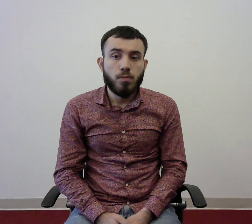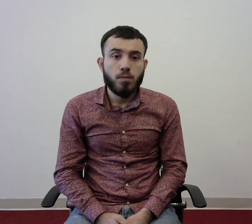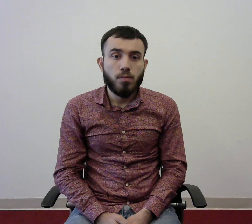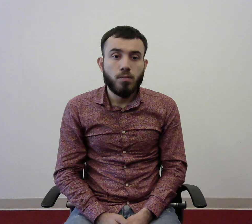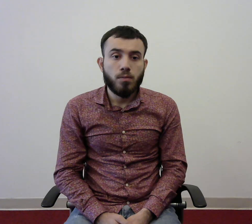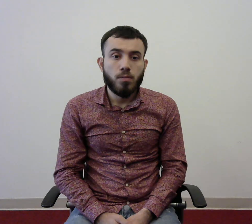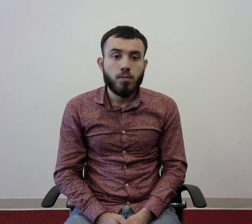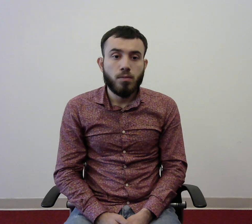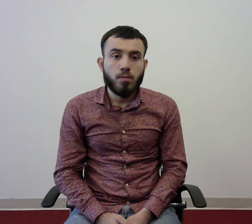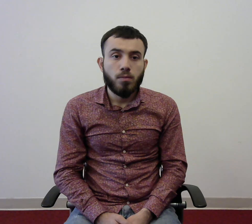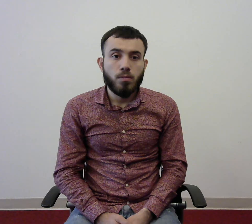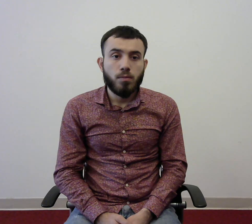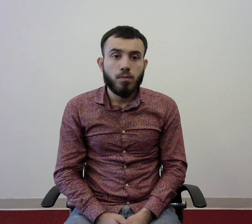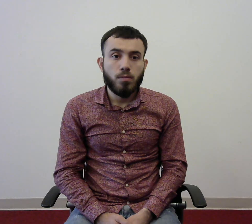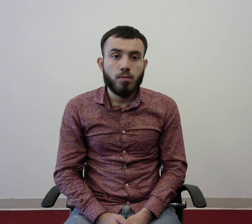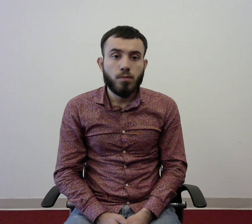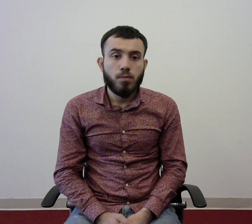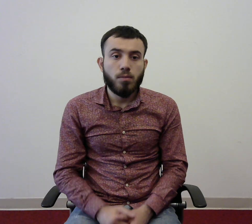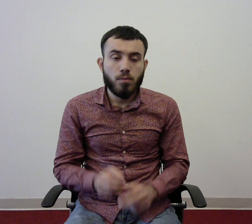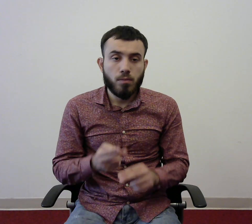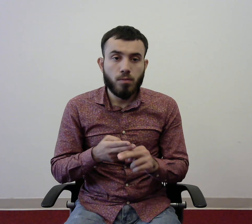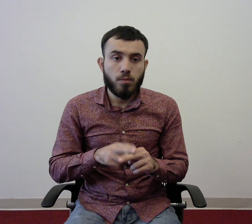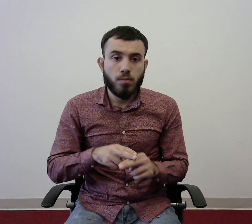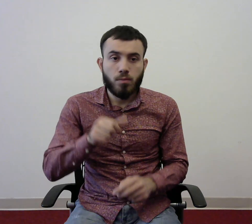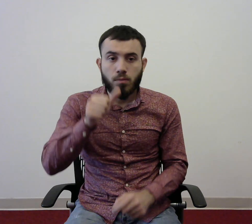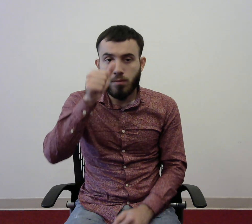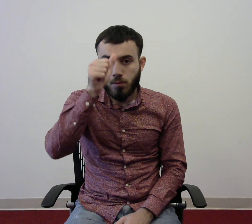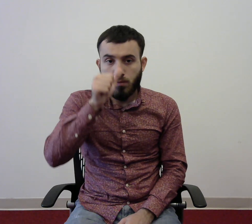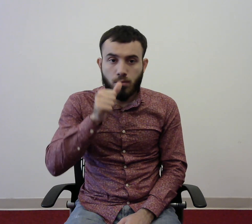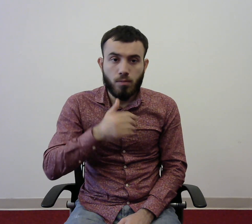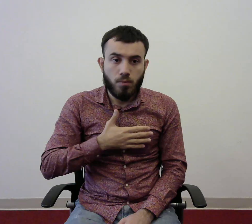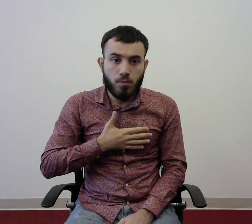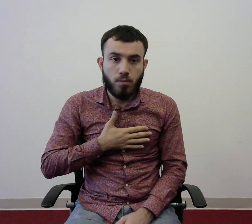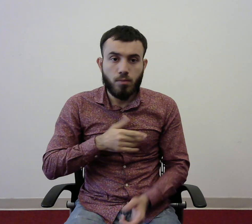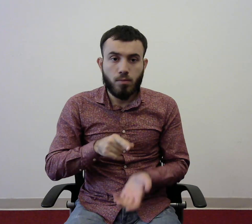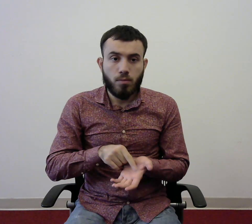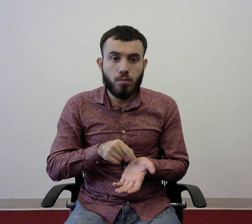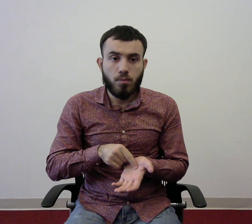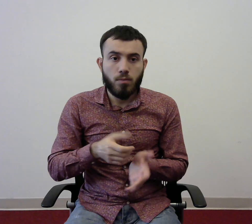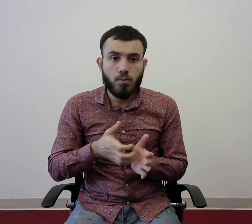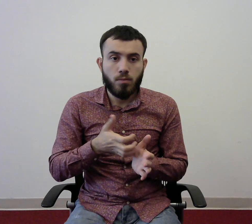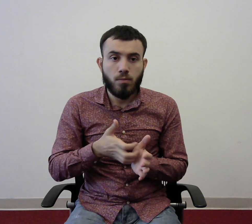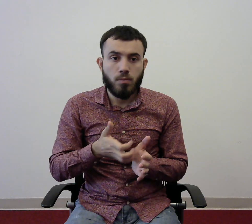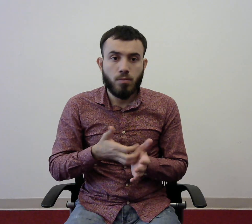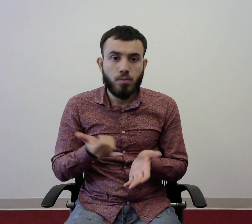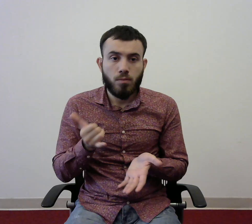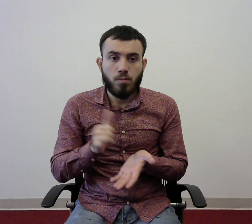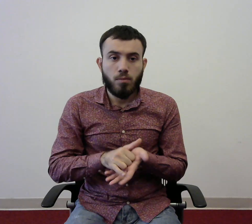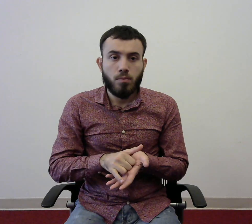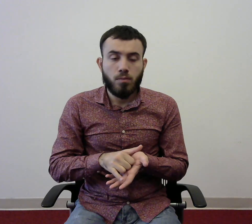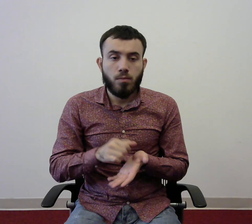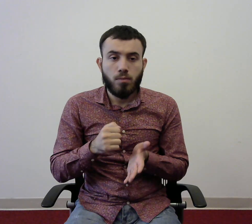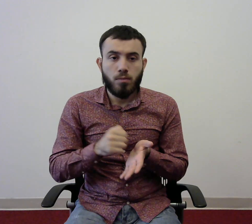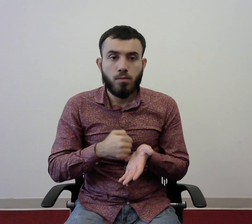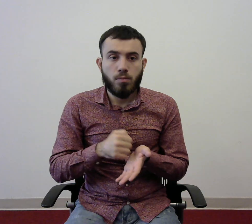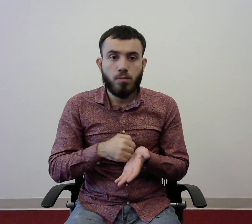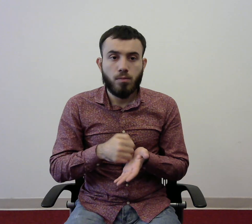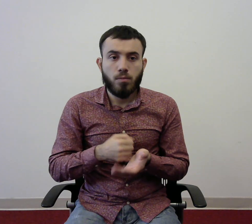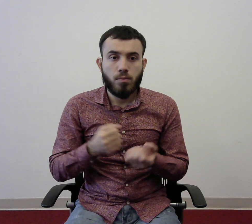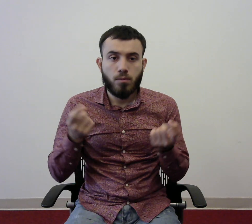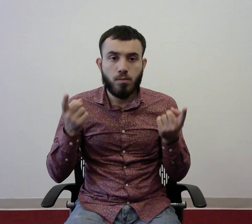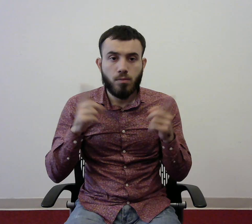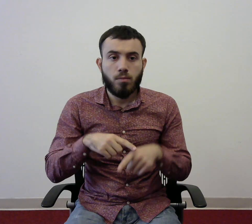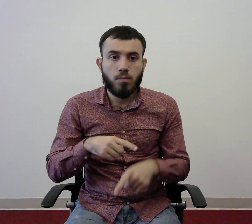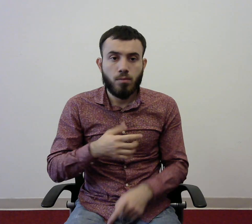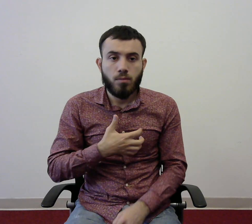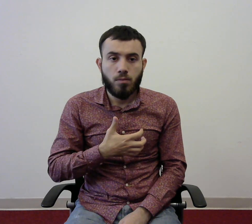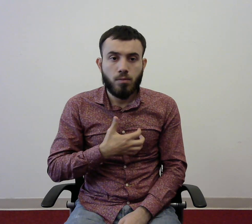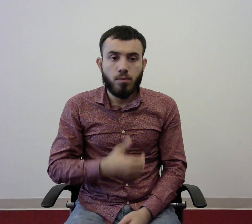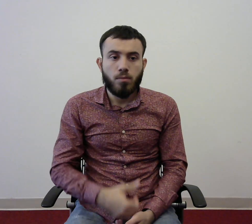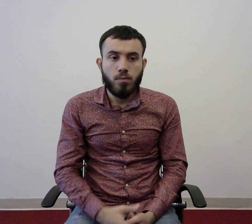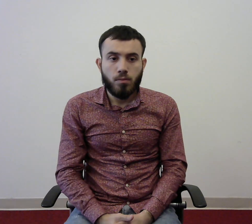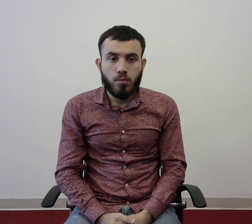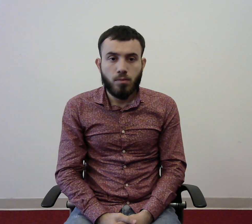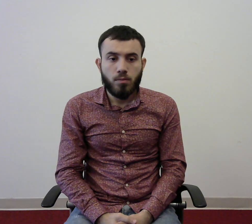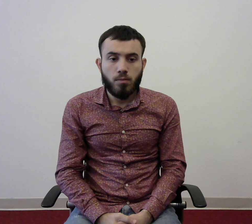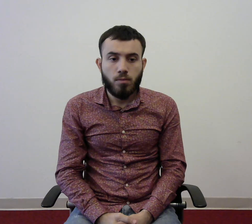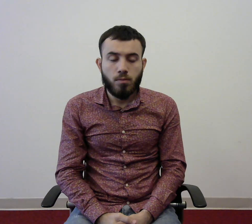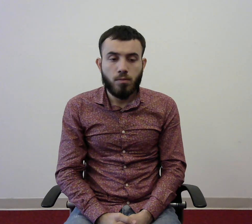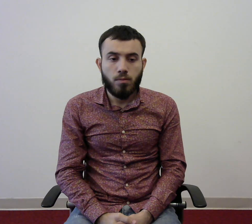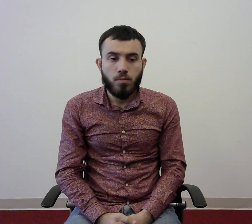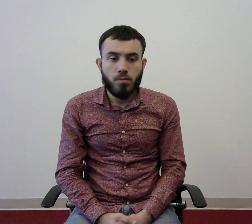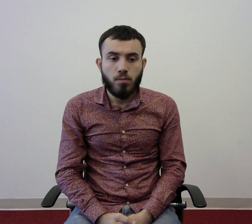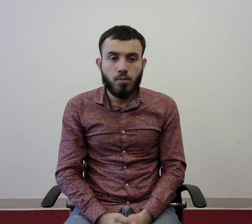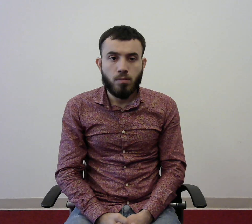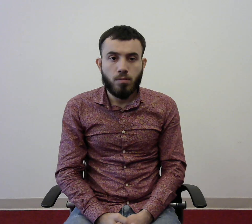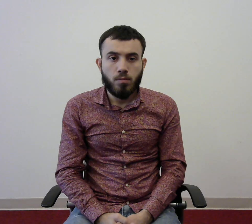Bu ay mənim pensiyam əksik yüklənib, səbəbini bilmək istəyirəm